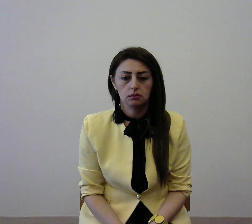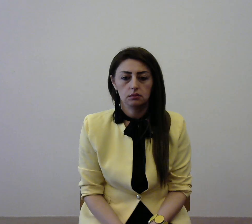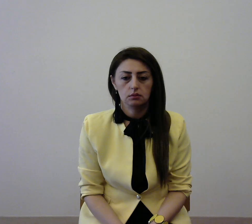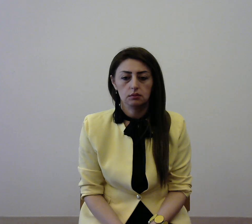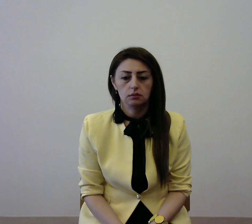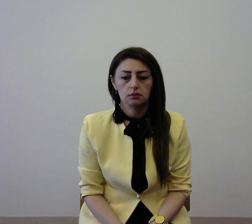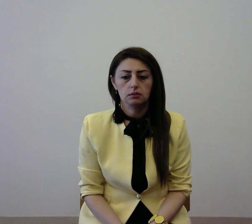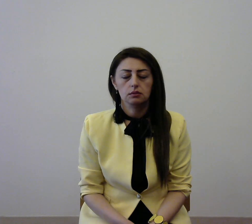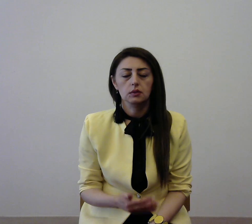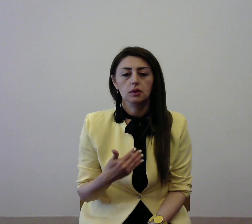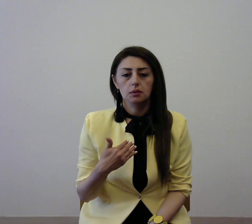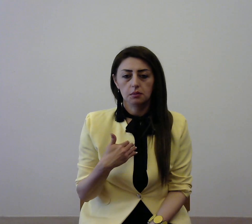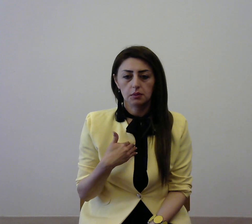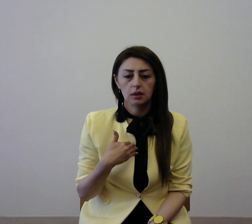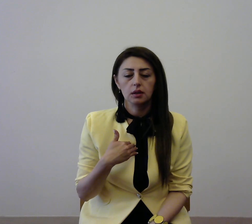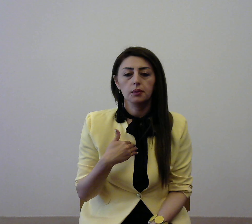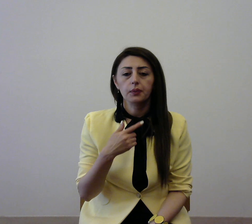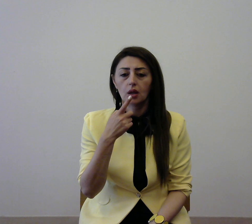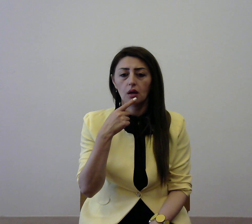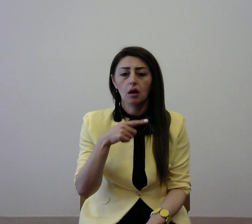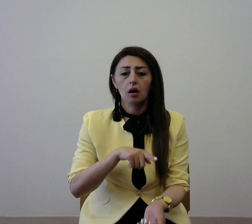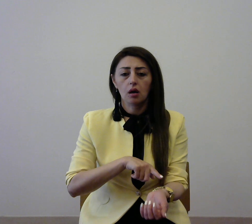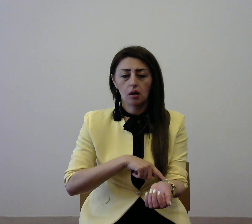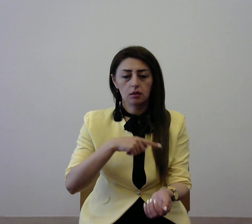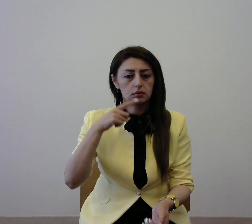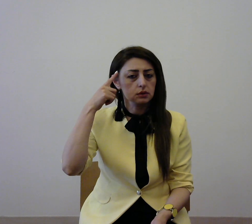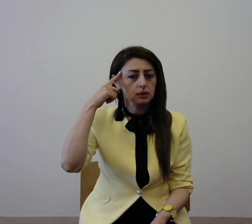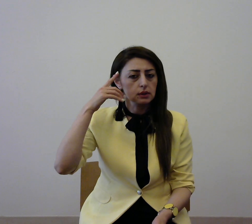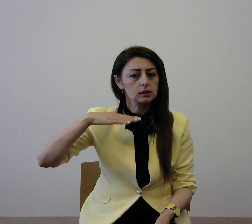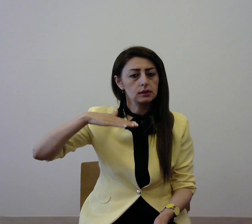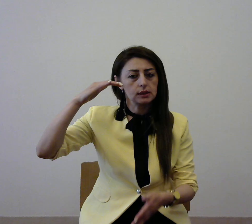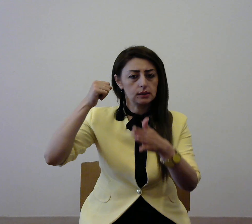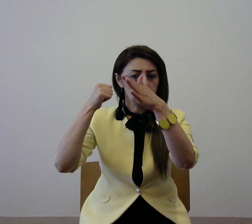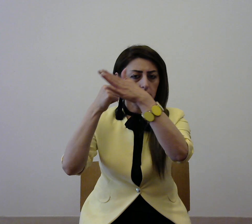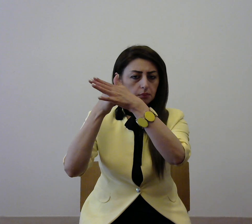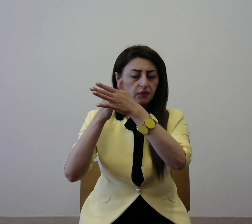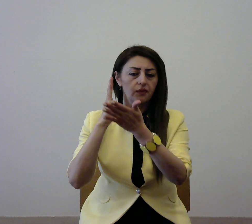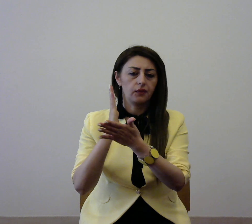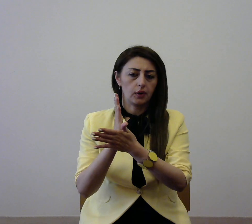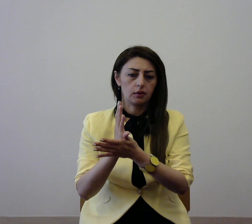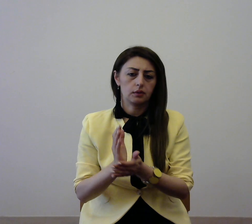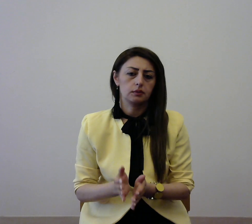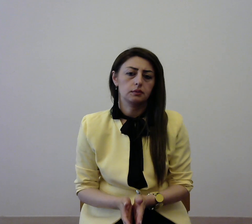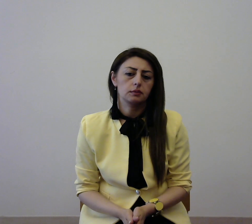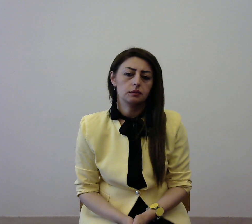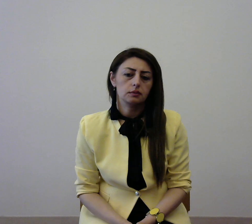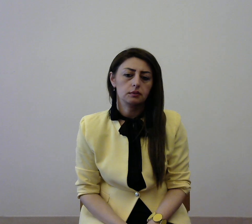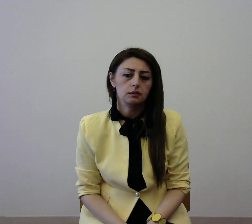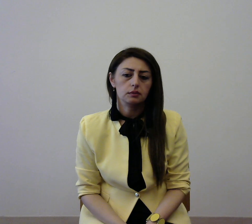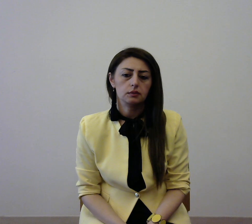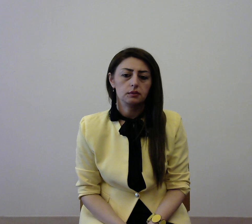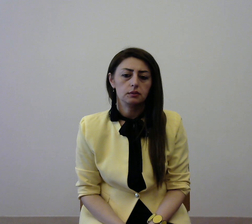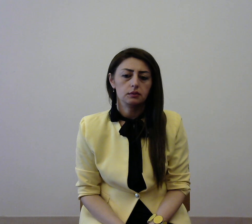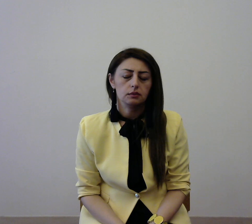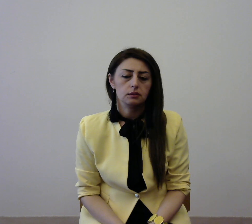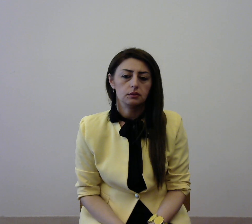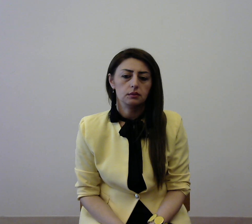Mənim qan təzyiqim var